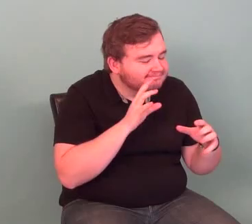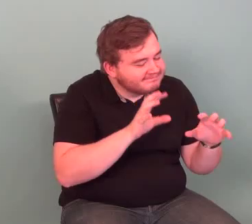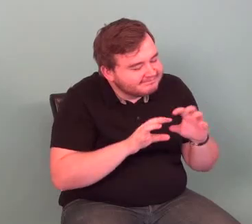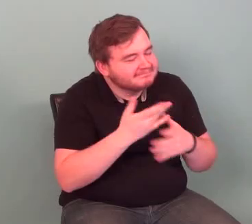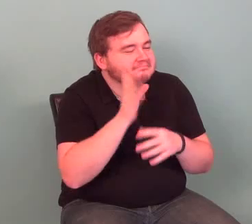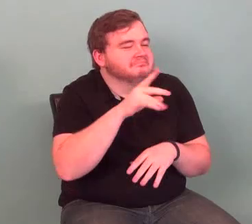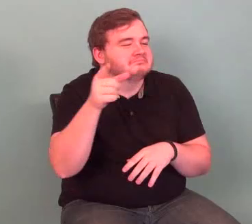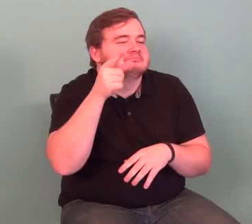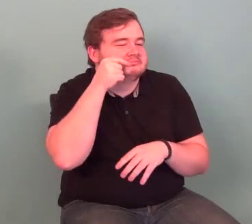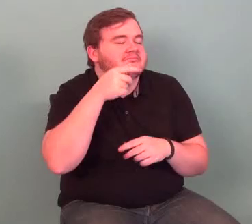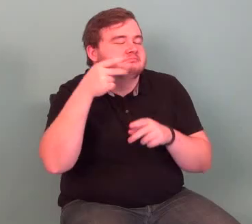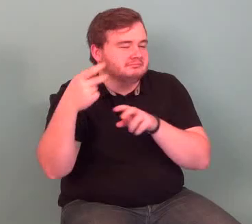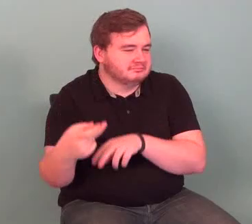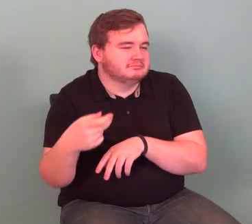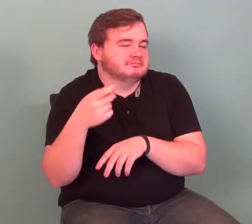Kończą i idą spać.